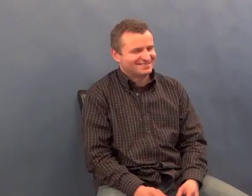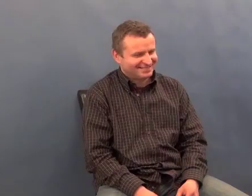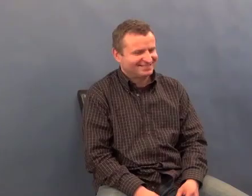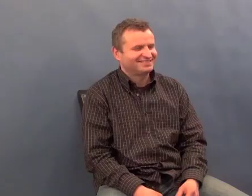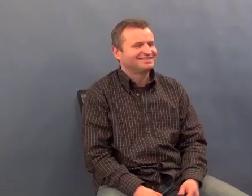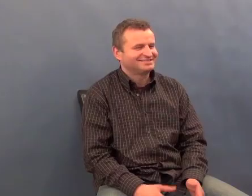Skorzystał!